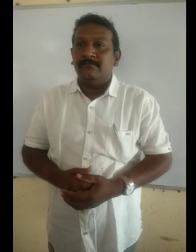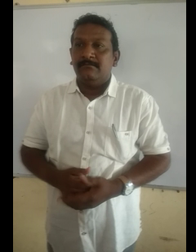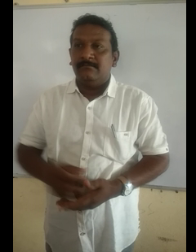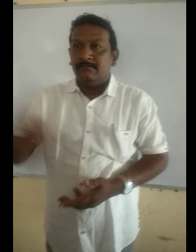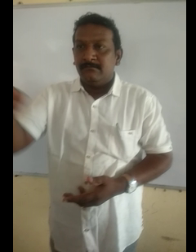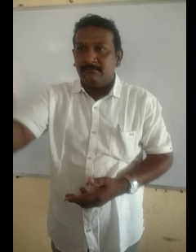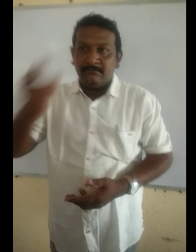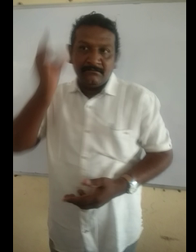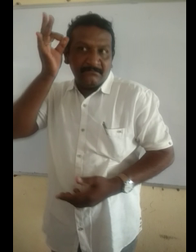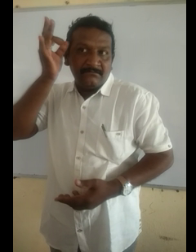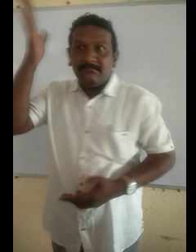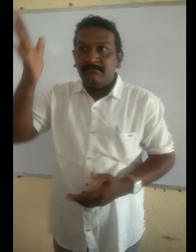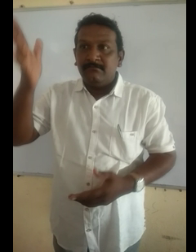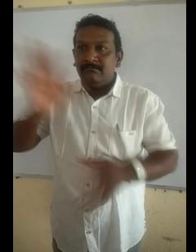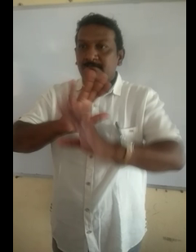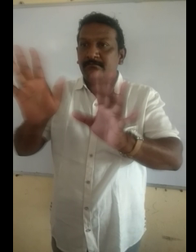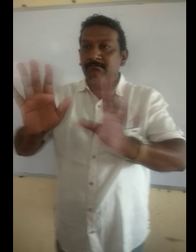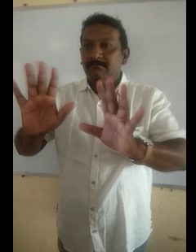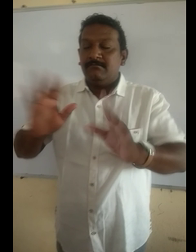do not make me angry